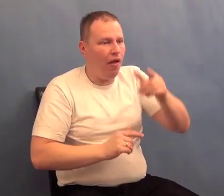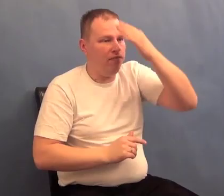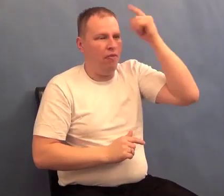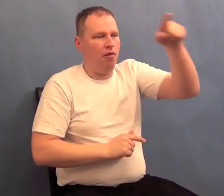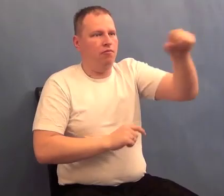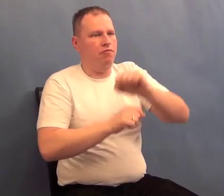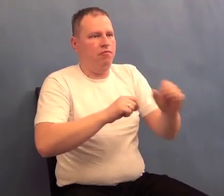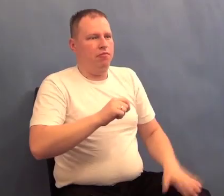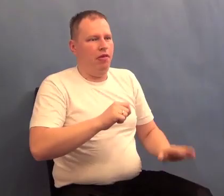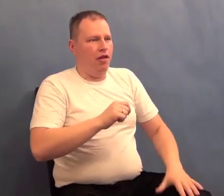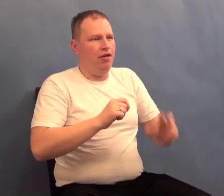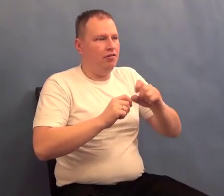Nie wiedział że tam jest pies.